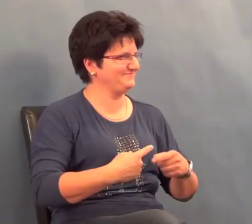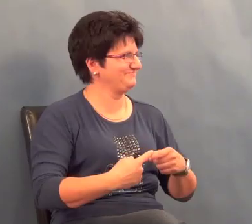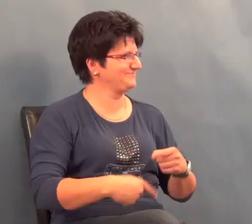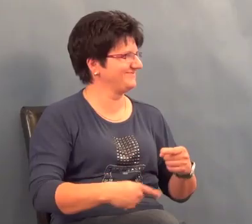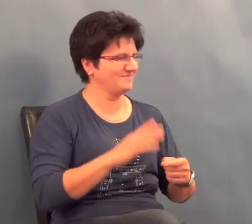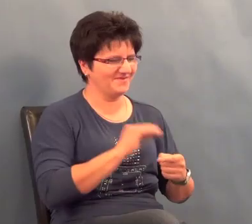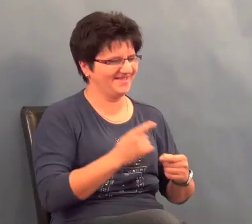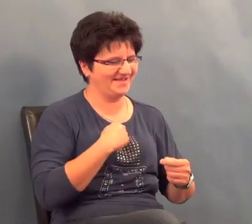Powtórzyć, bo zgubiłam.